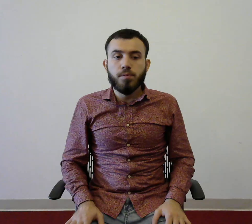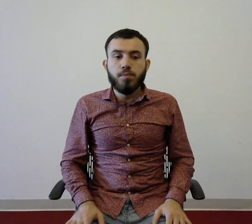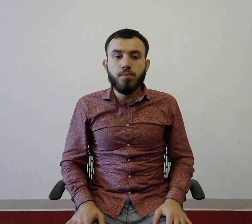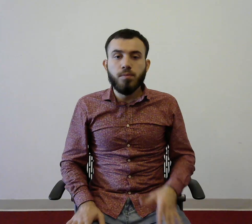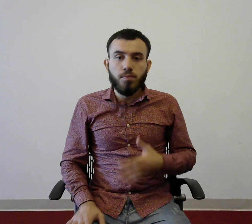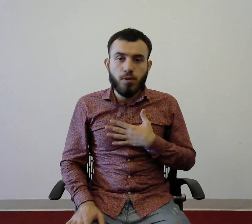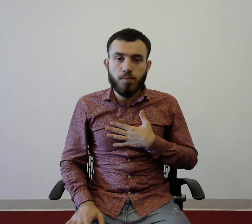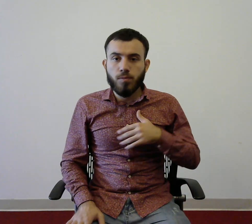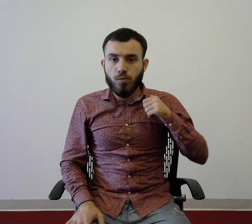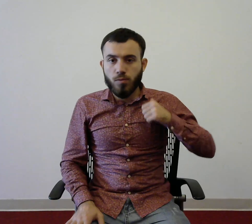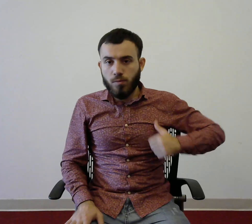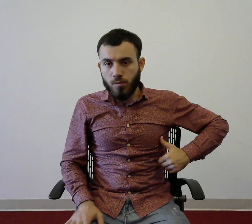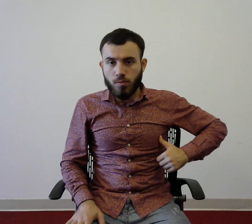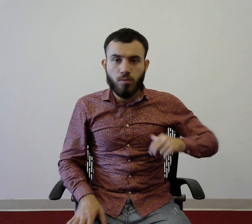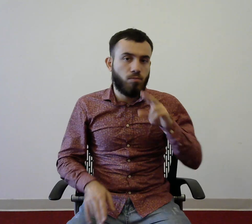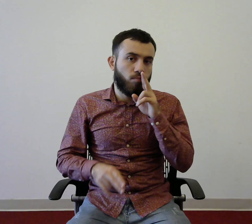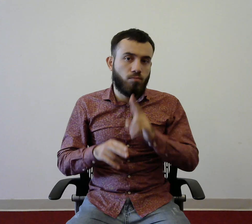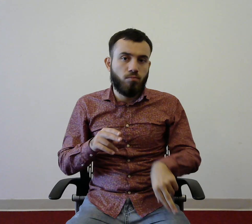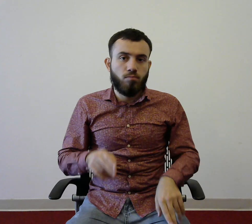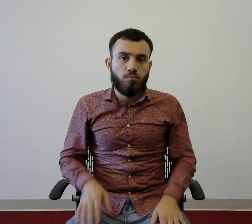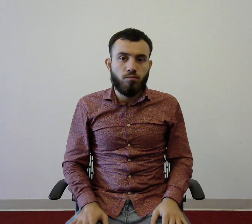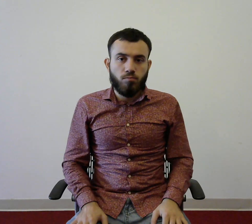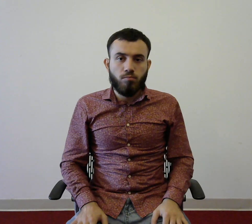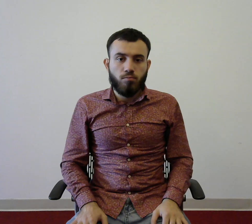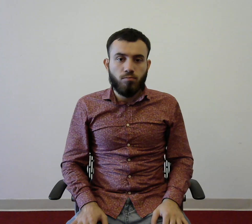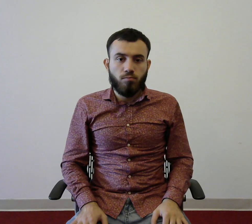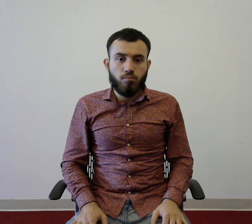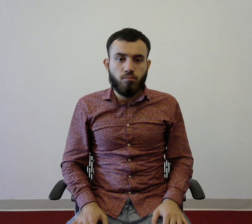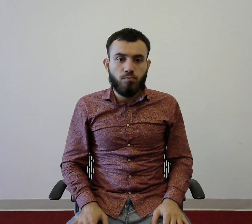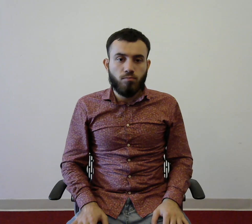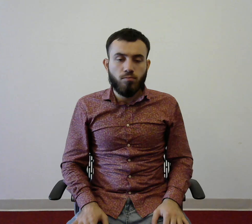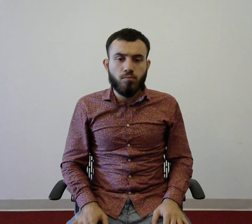Mən çantamı itirmişəm